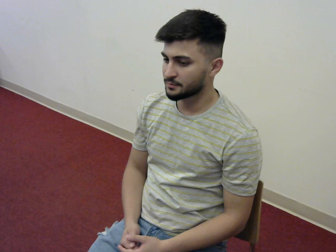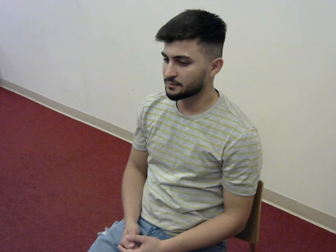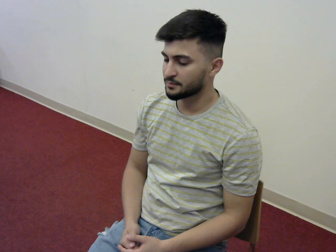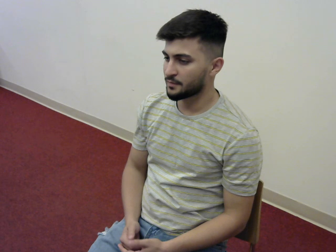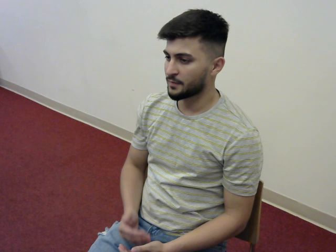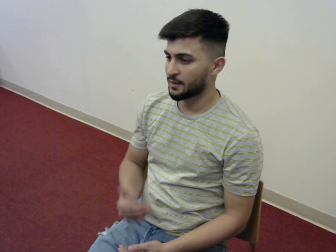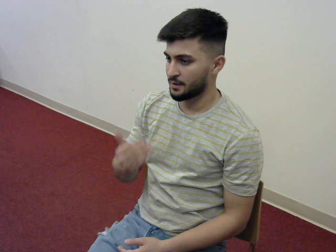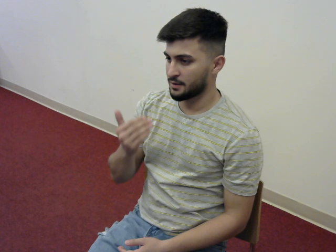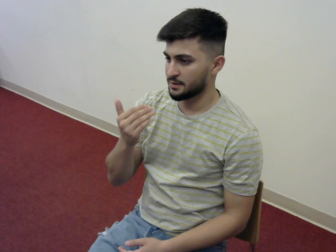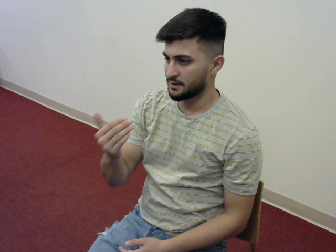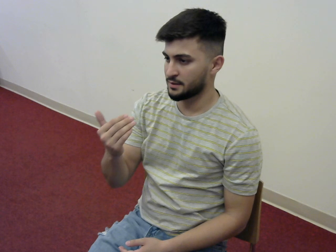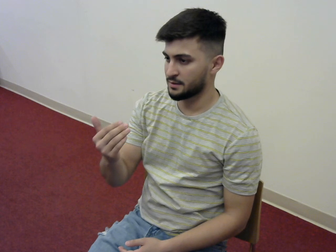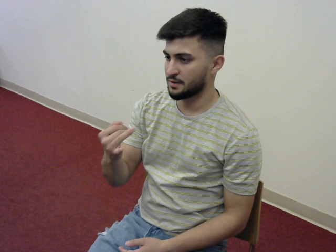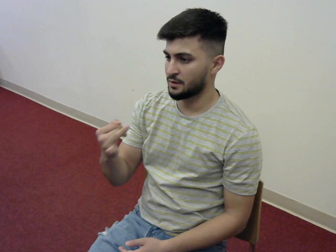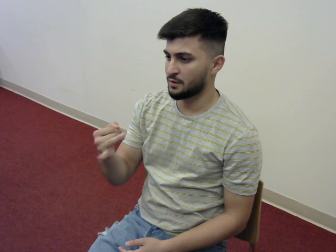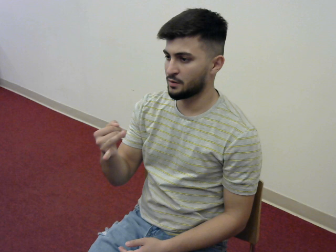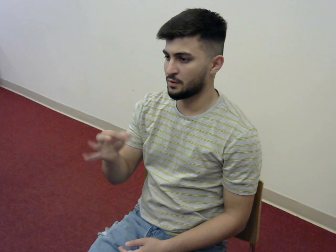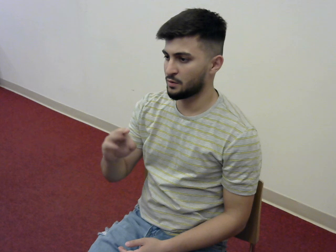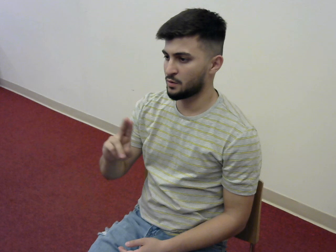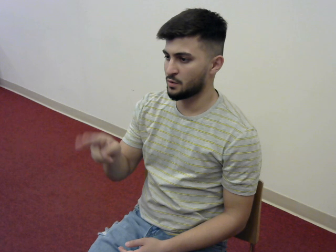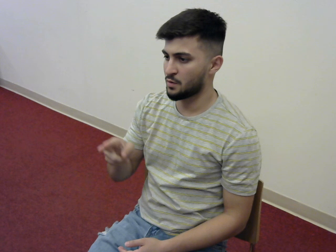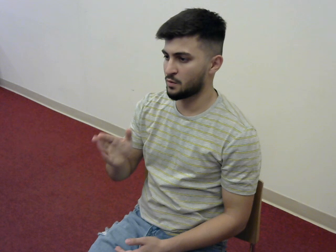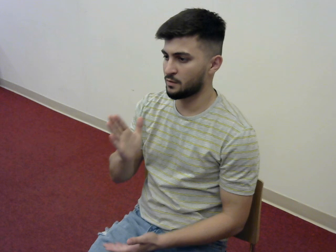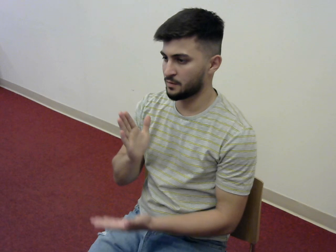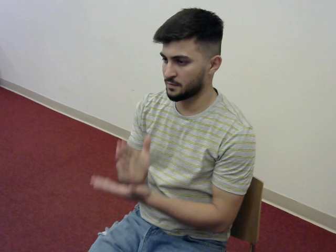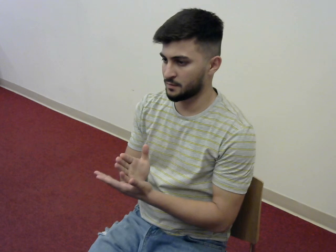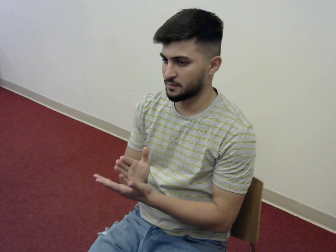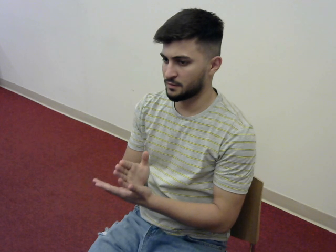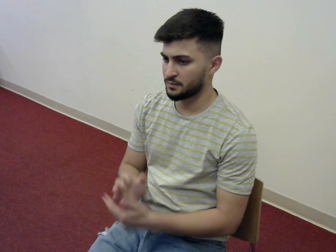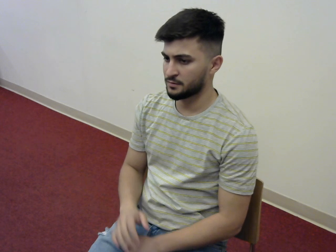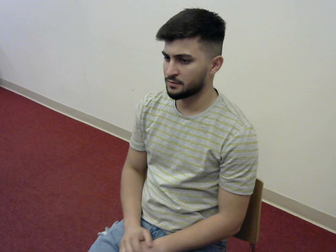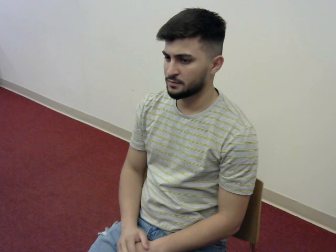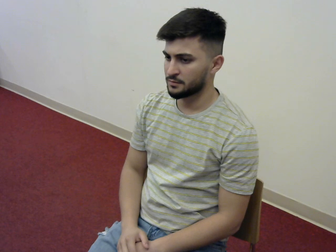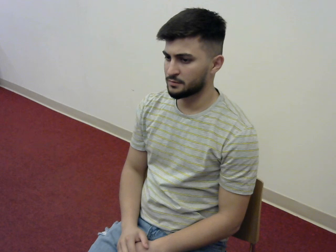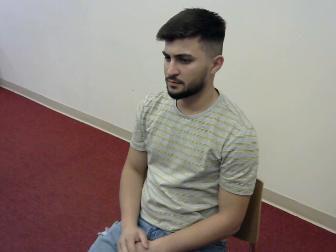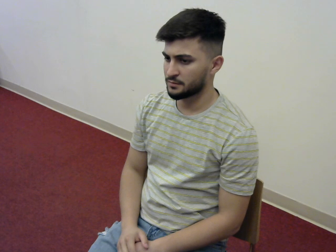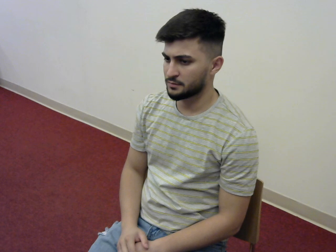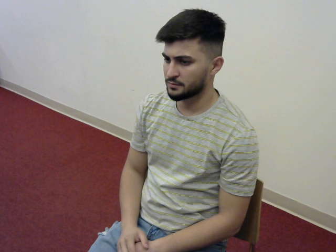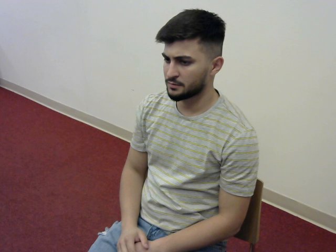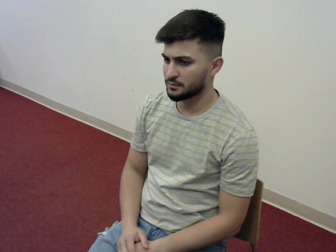Sizdə yod varmı?